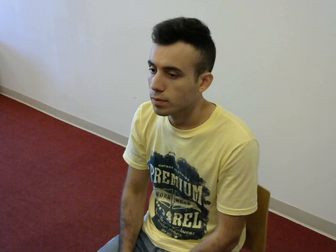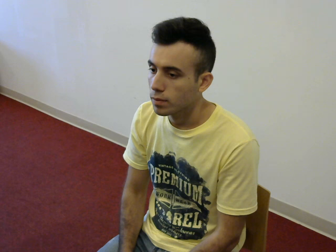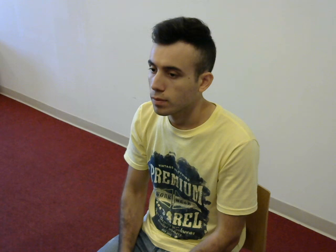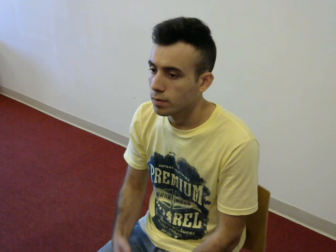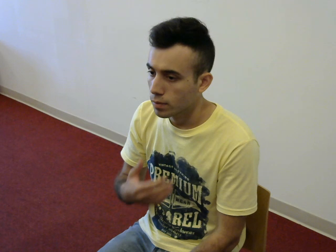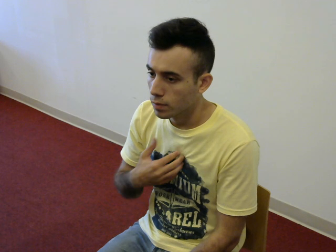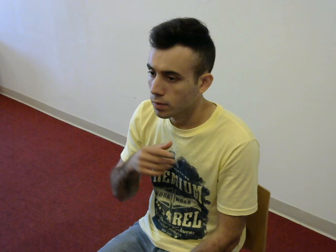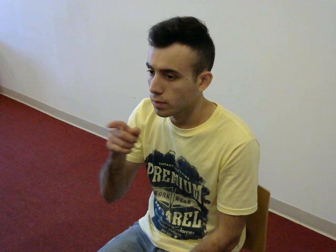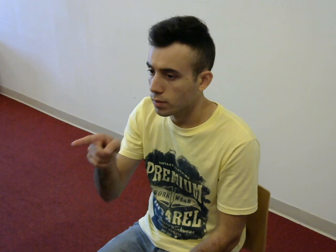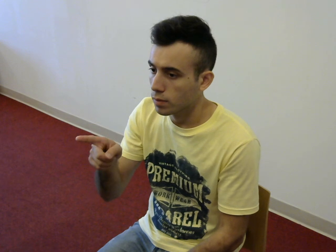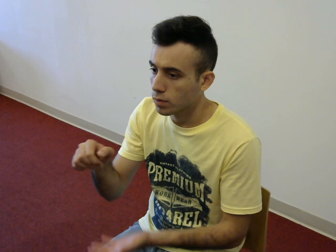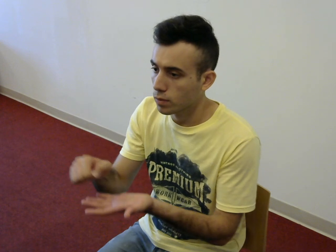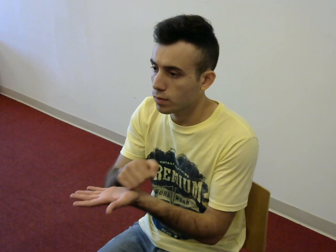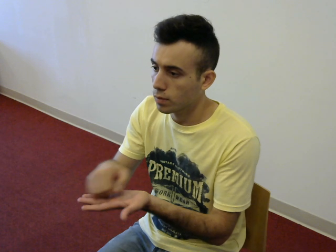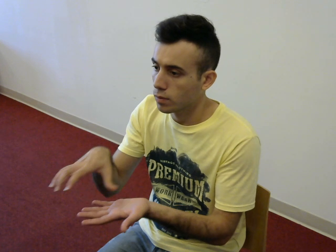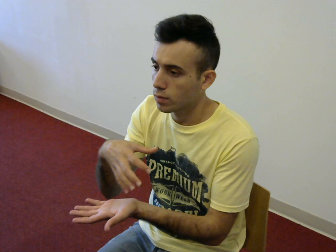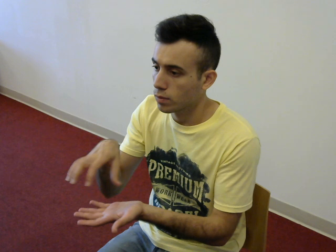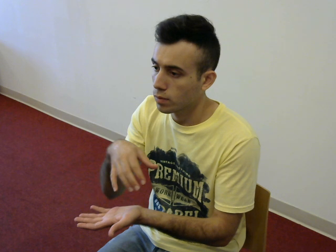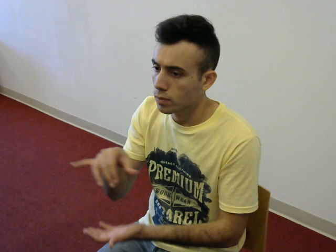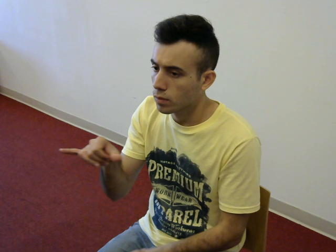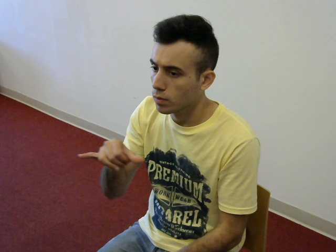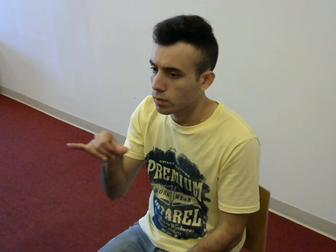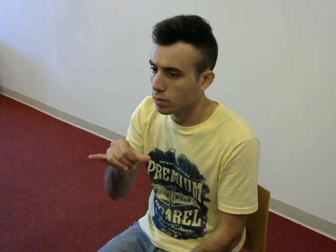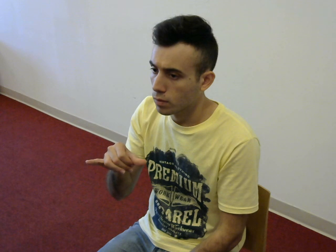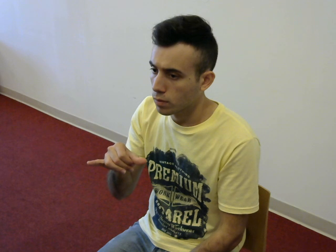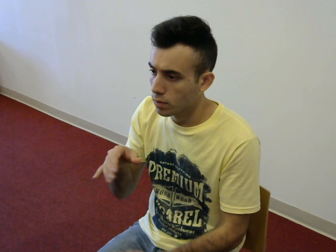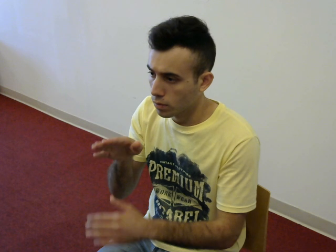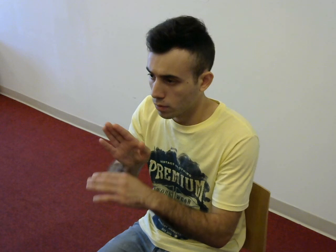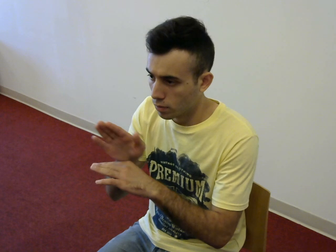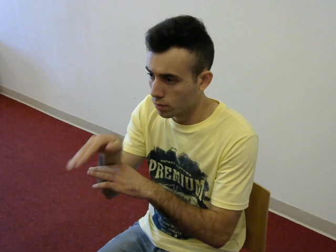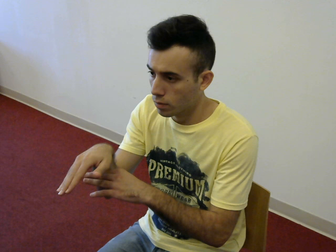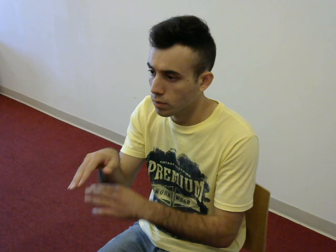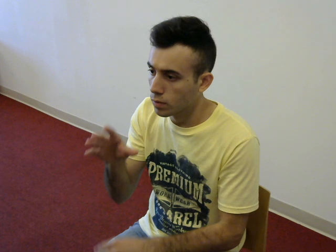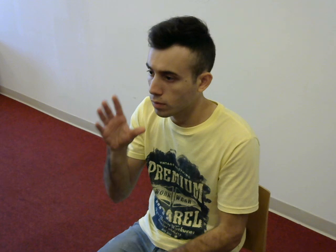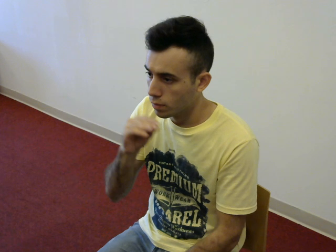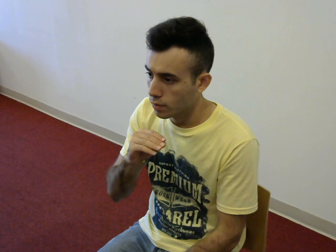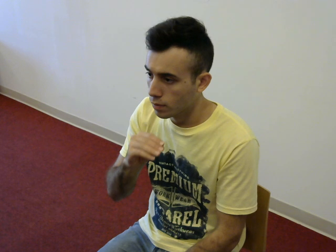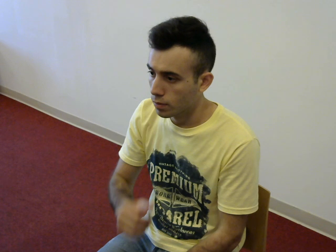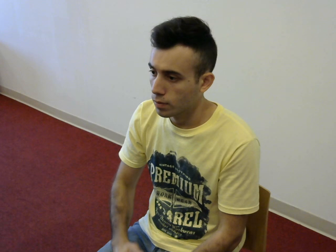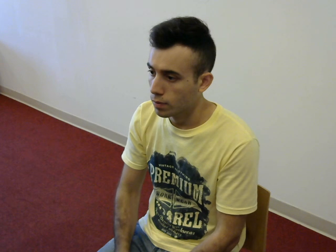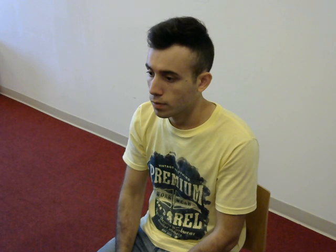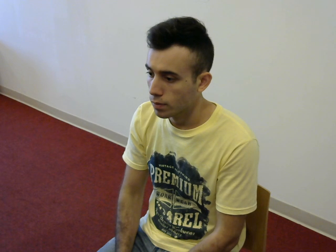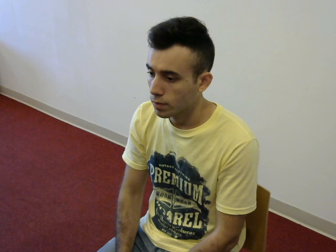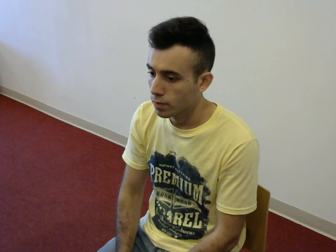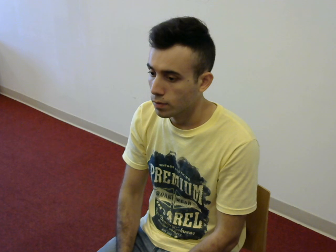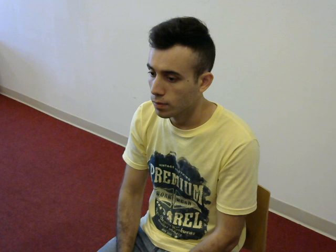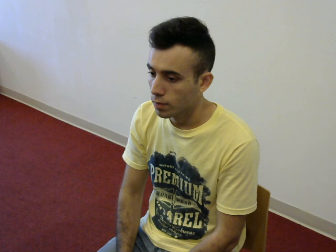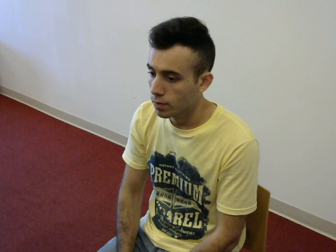Mən sənədlərin surətini harada çıxara bilərəm?